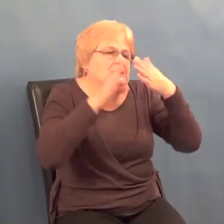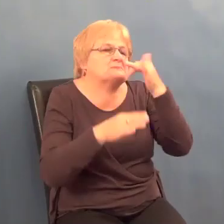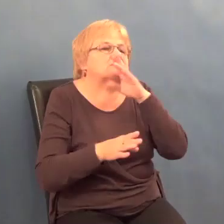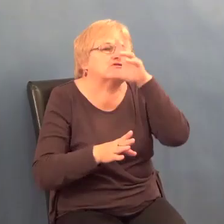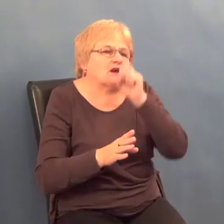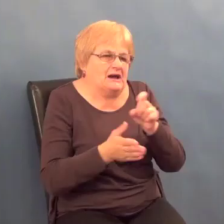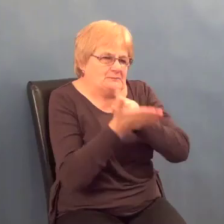myszka.